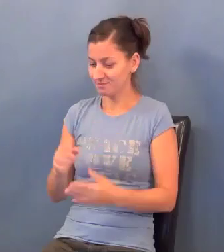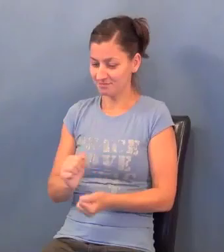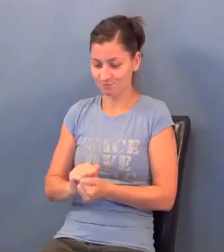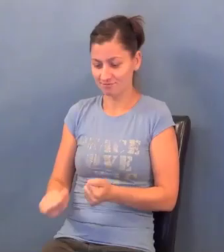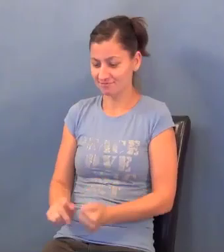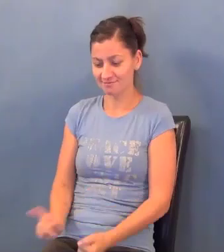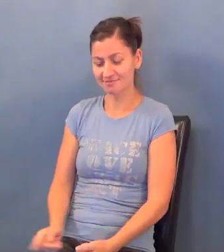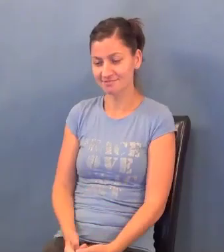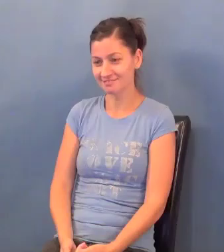Niszczyć nie wolno.